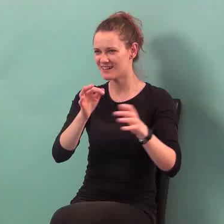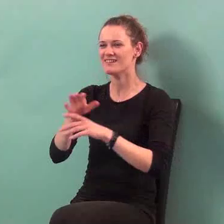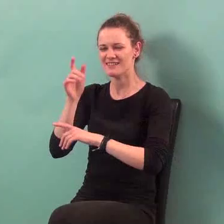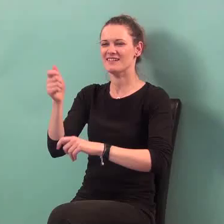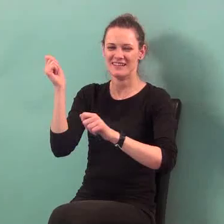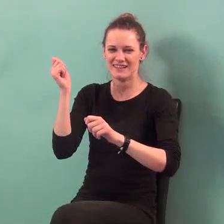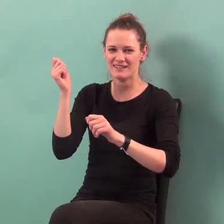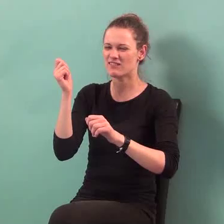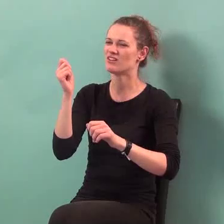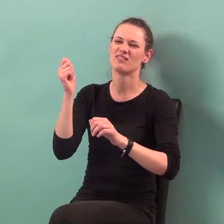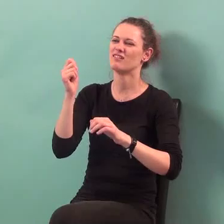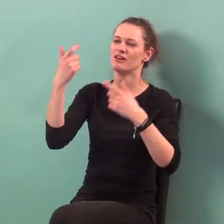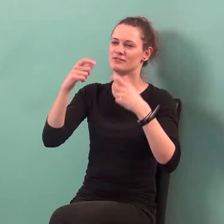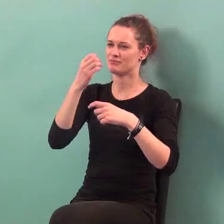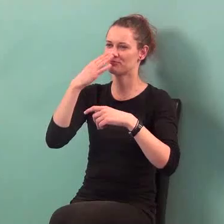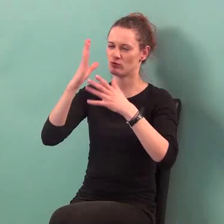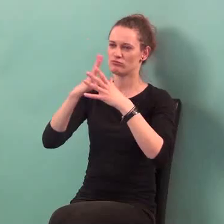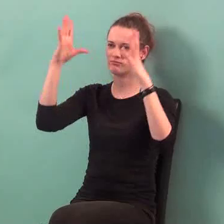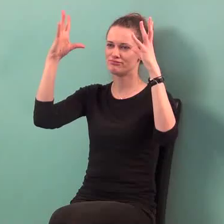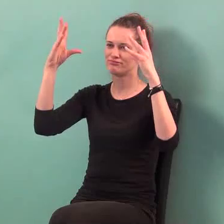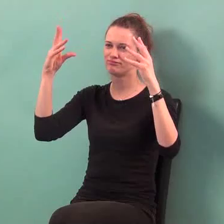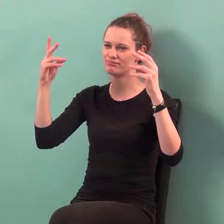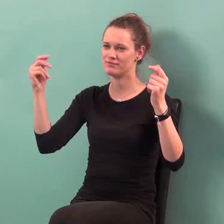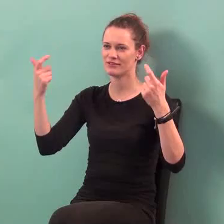Już się zamachnęli, ale przestali, bo okazało się, że alarm już przestał wyć.